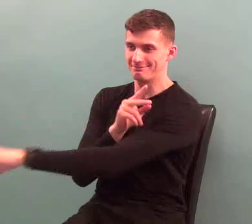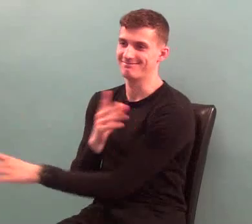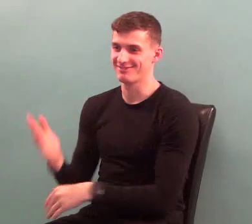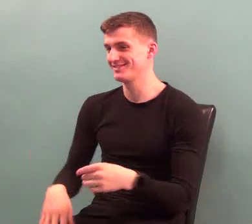Koniec.